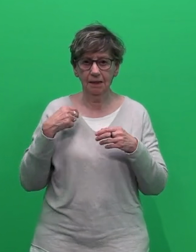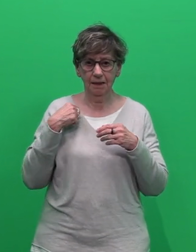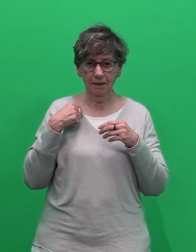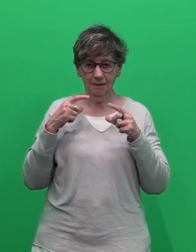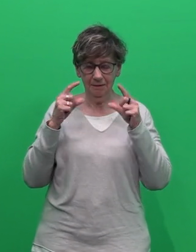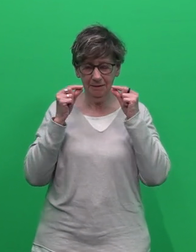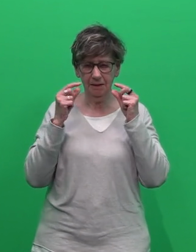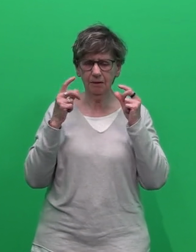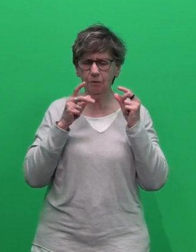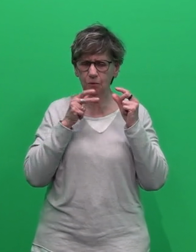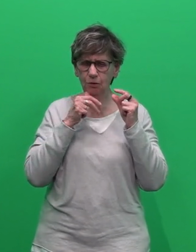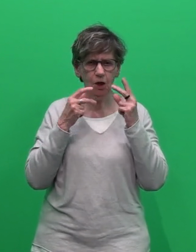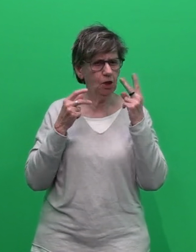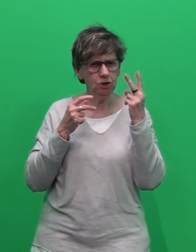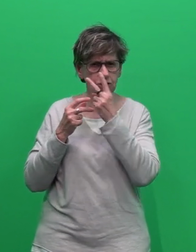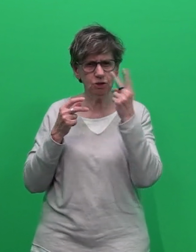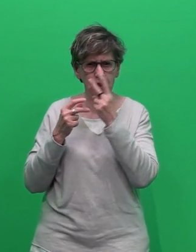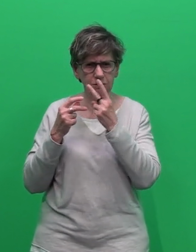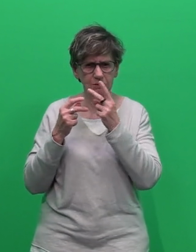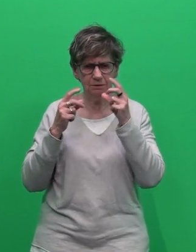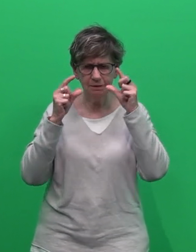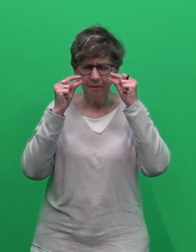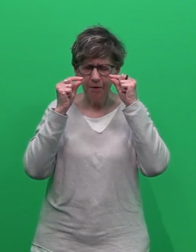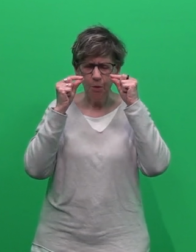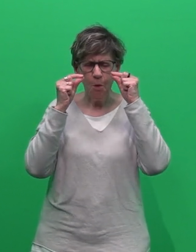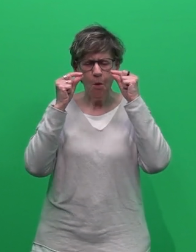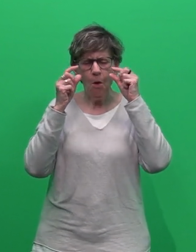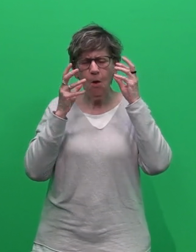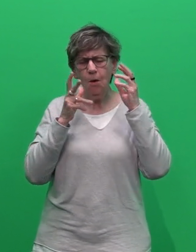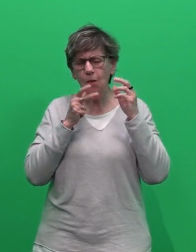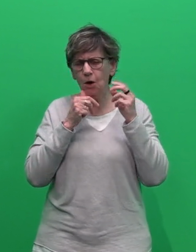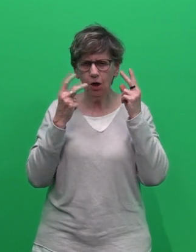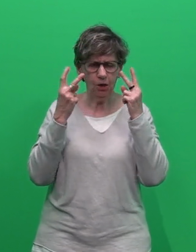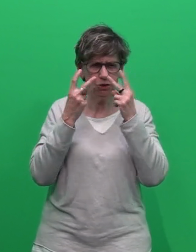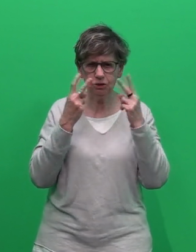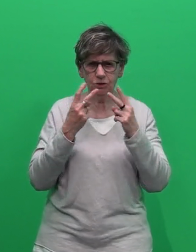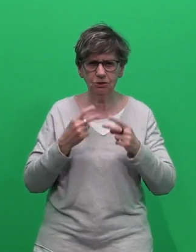Quan tanco els ulls em fan mal tots dos ulls, em fa mal.